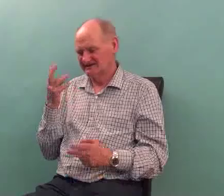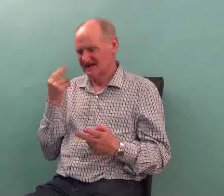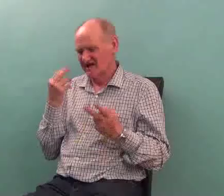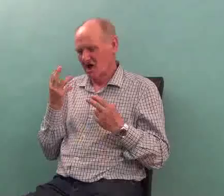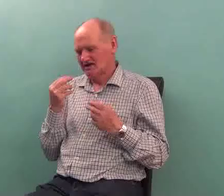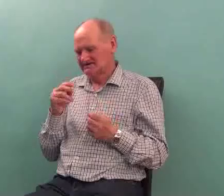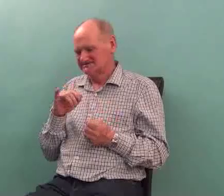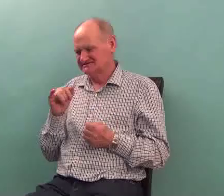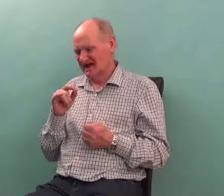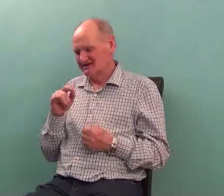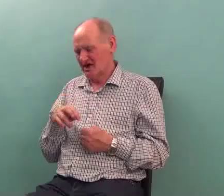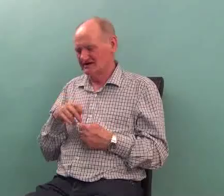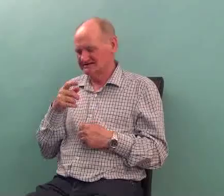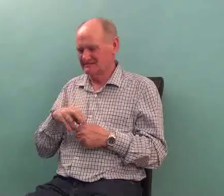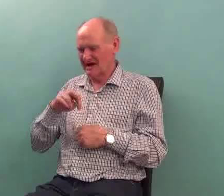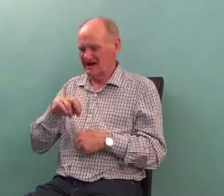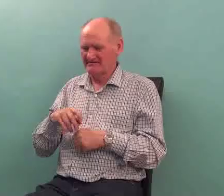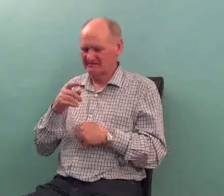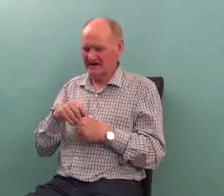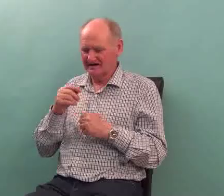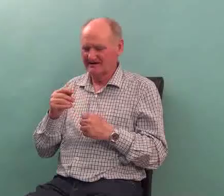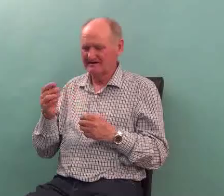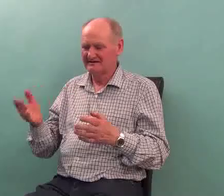Zając podskakuje.